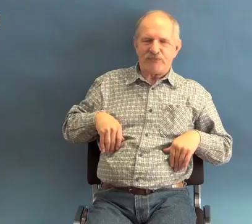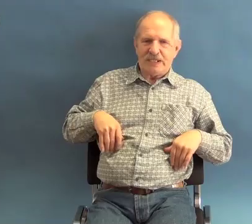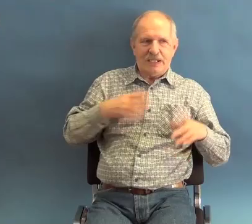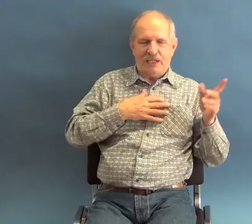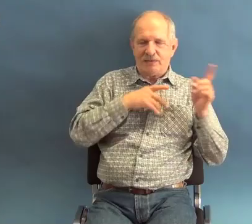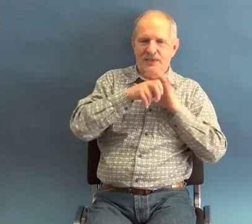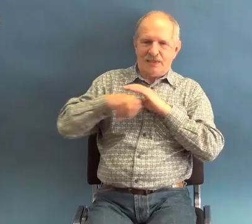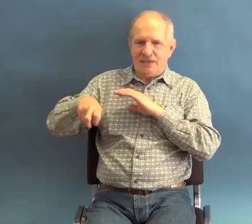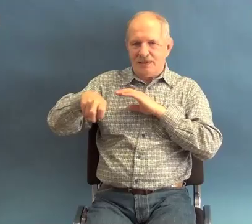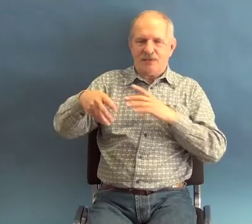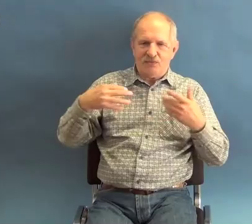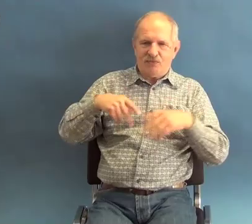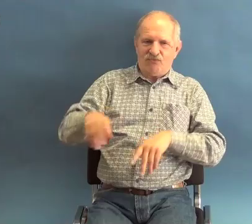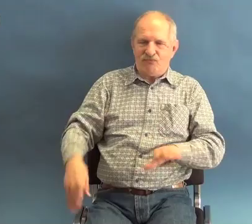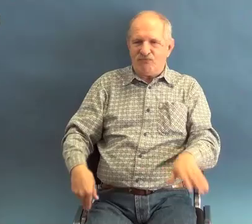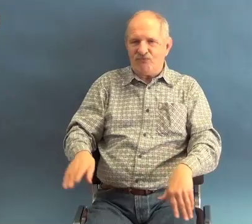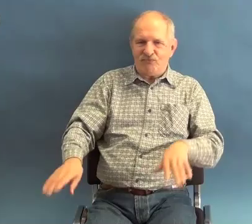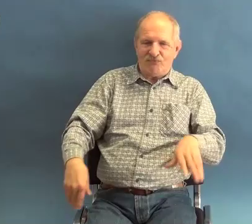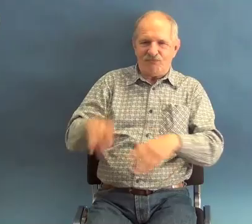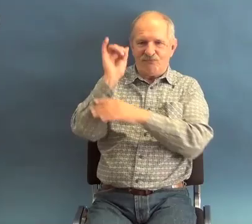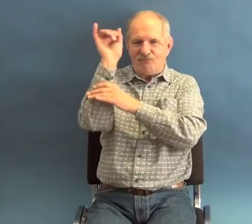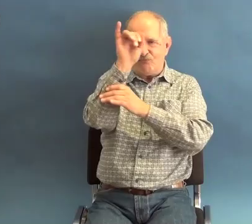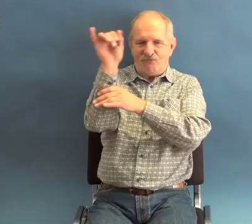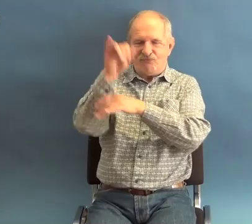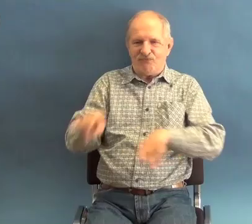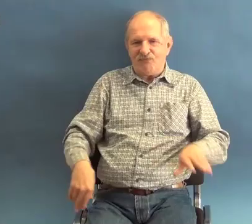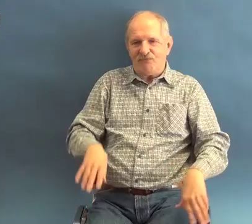Chaplin zadowolony odchodzi charakterystycznym krokiem.